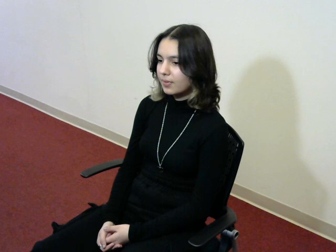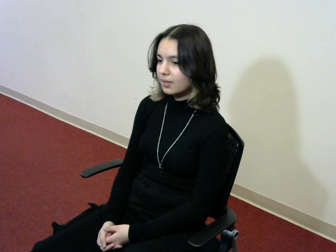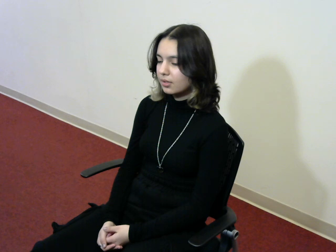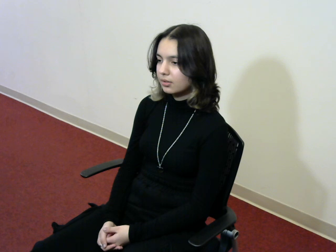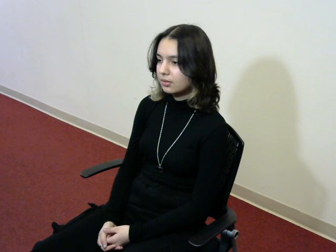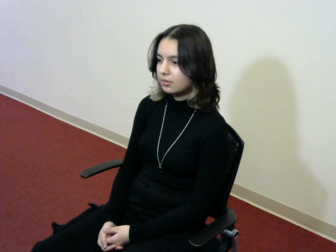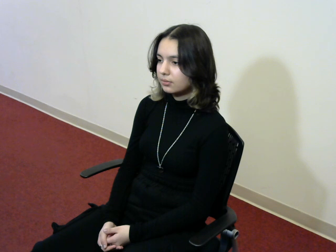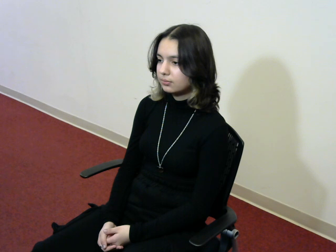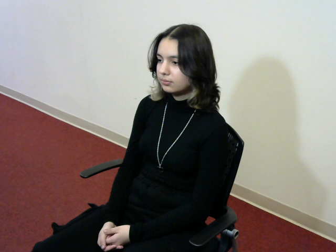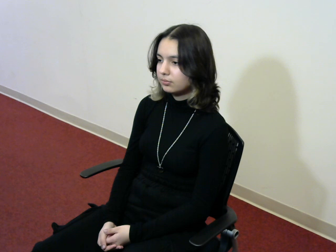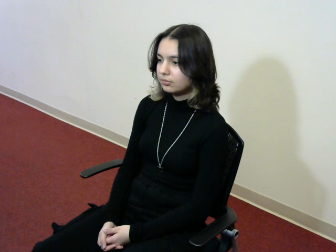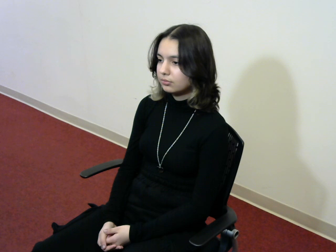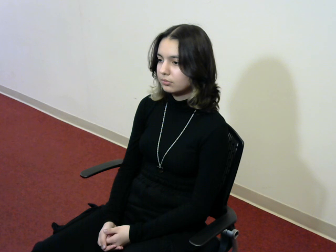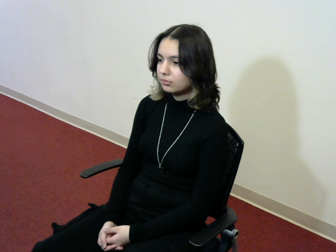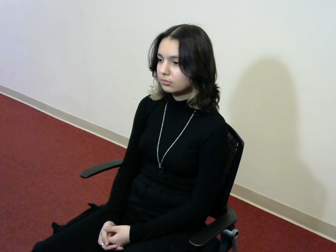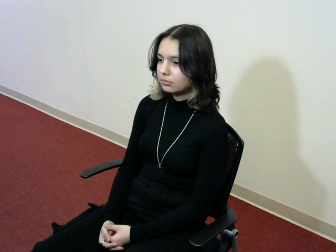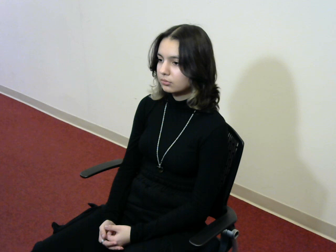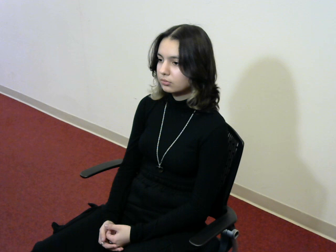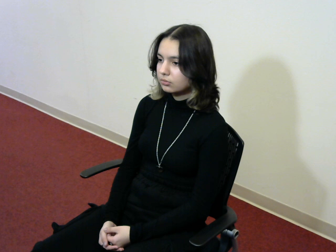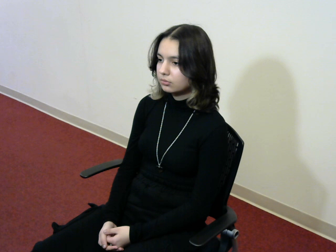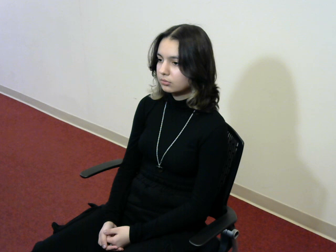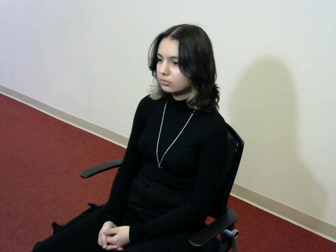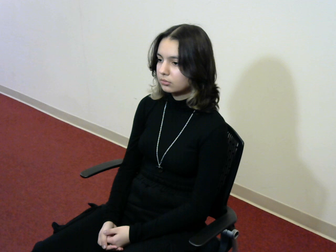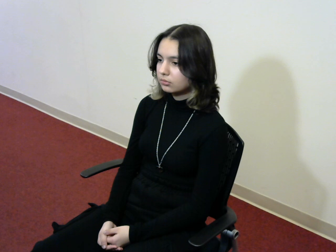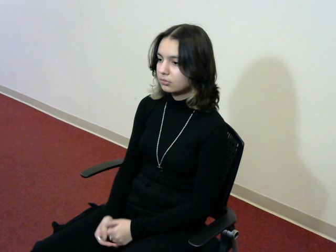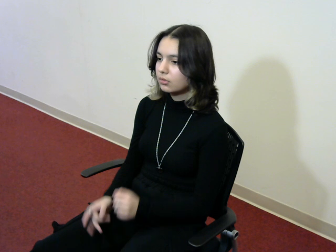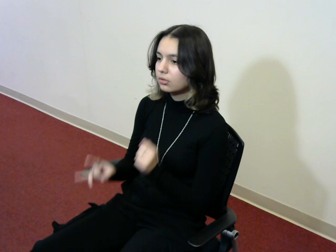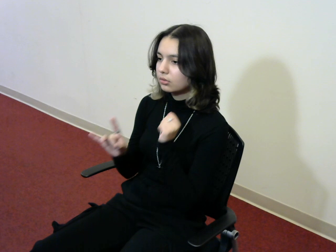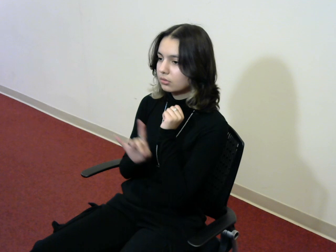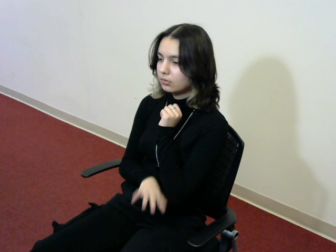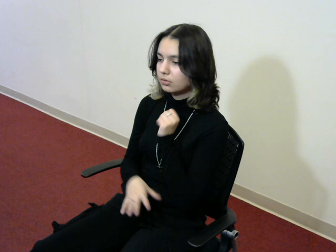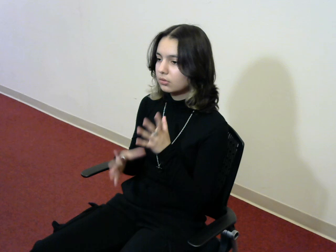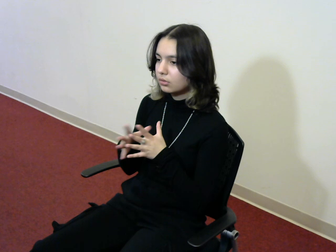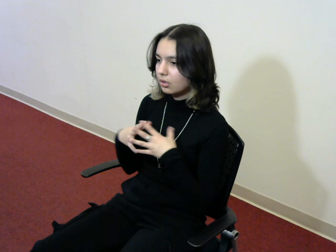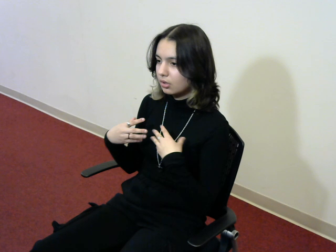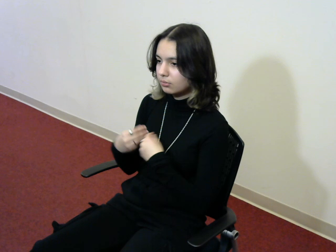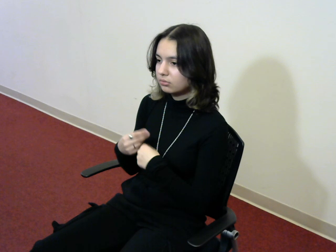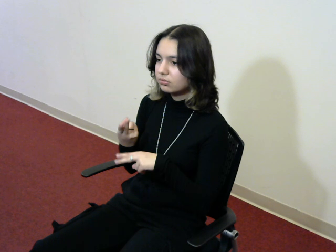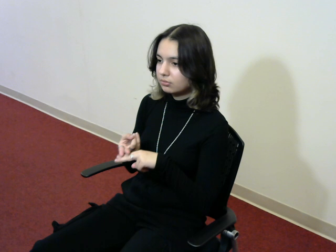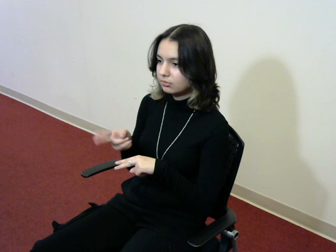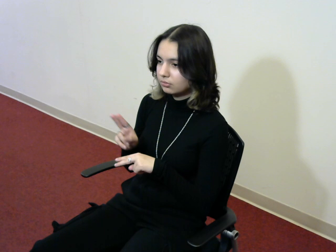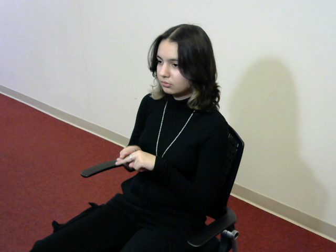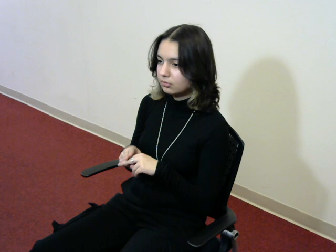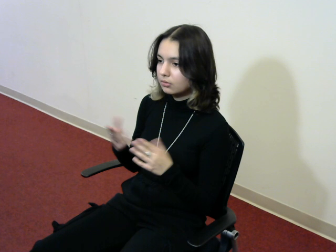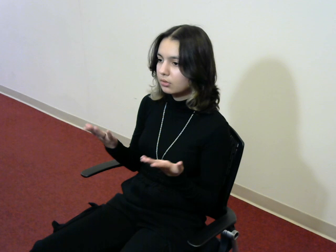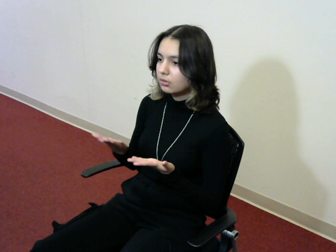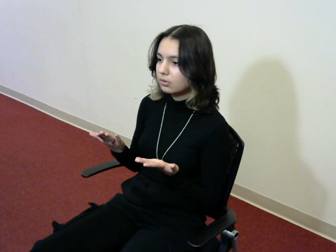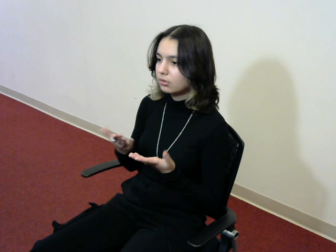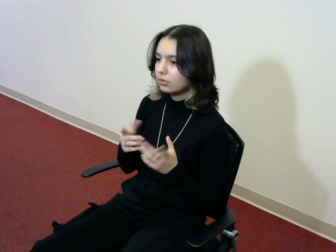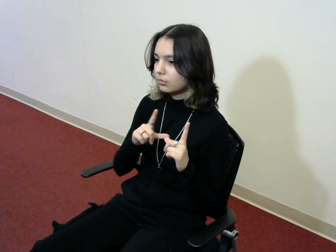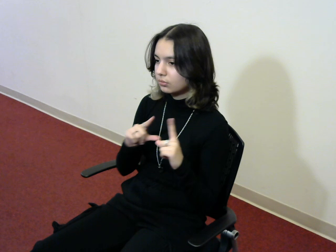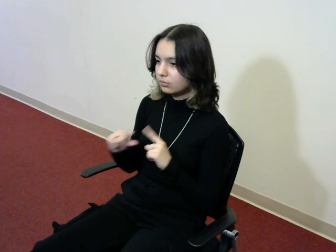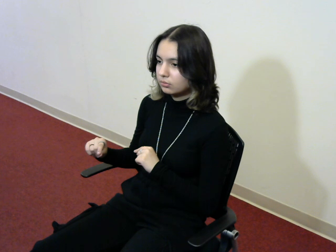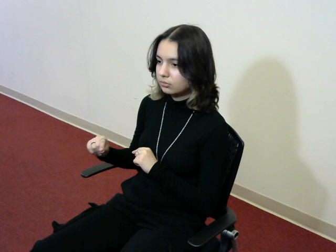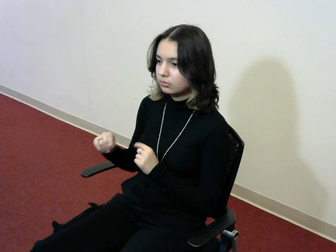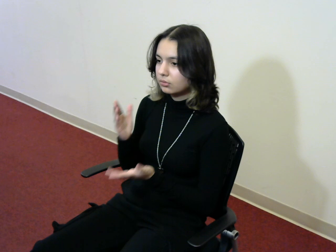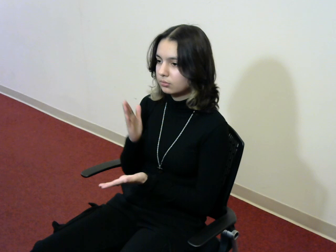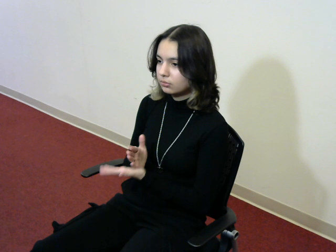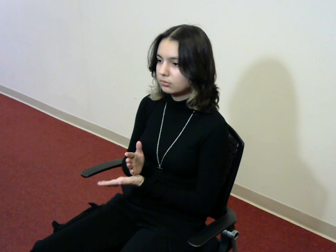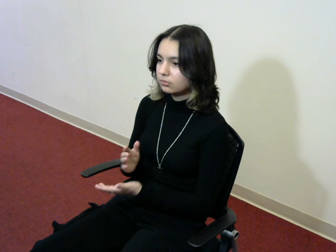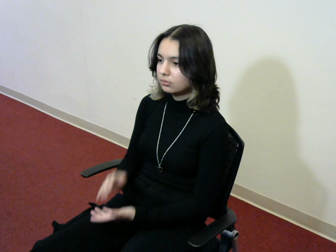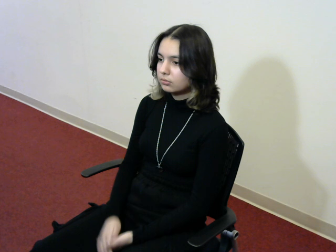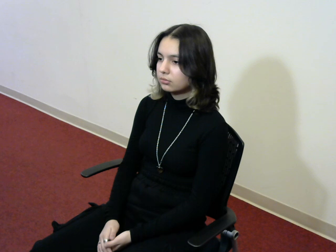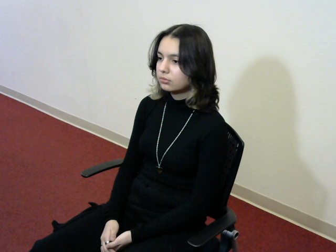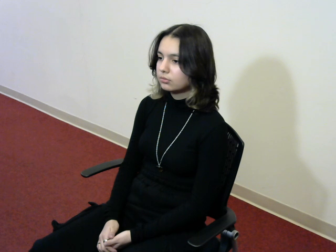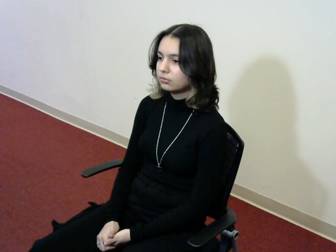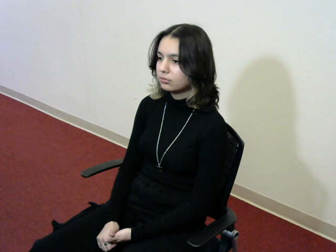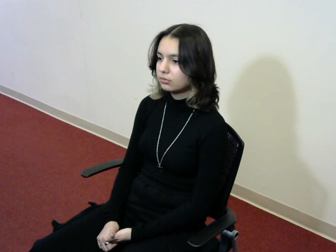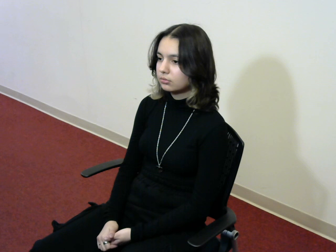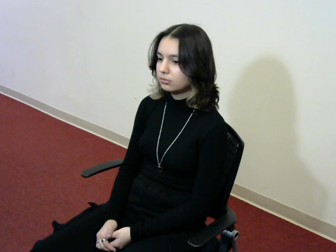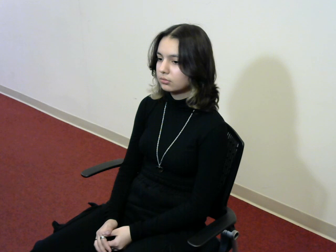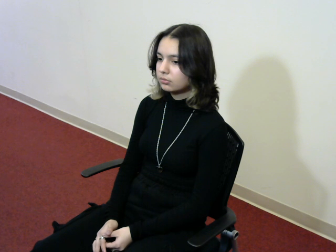Kasıb ailələr üçün hansı endirimlər var?